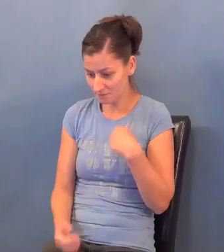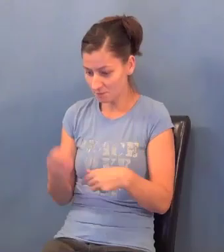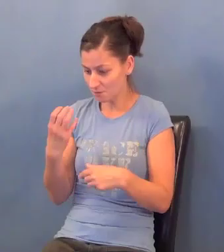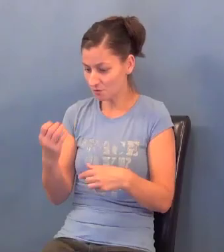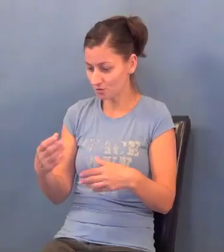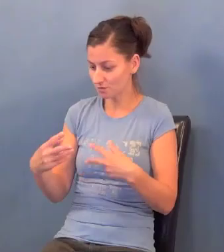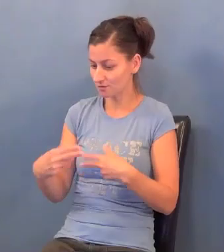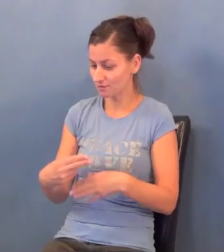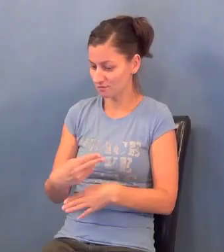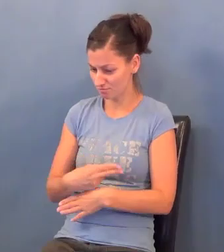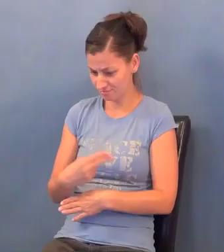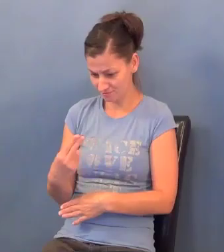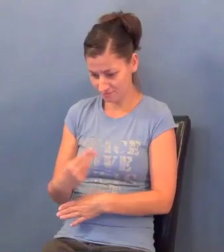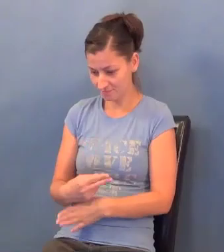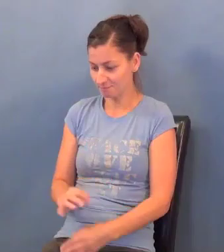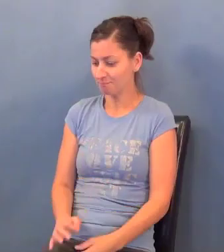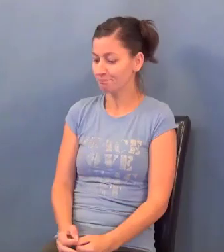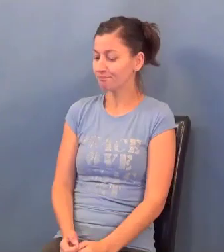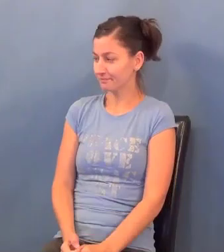Szlaban przed pociągiem? Aha.